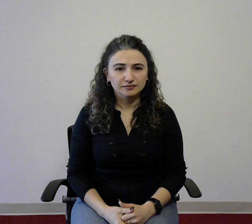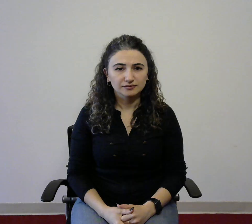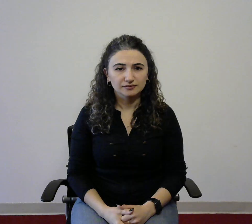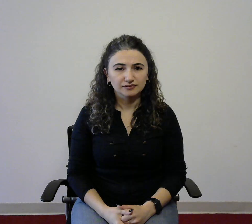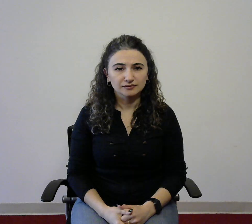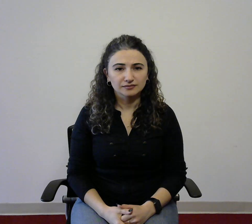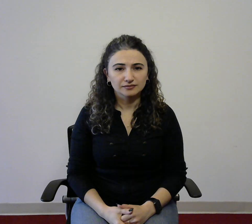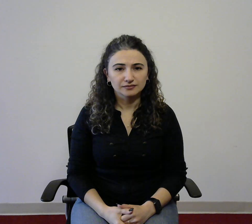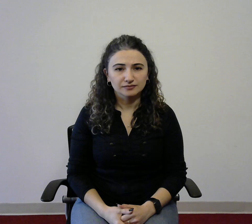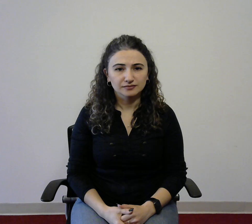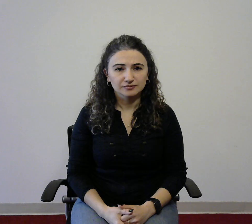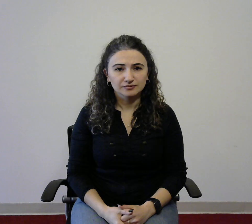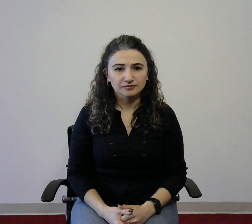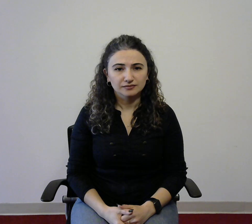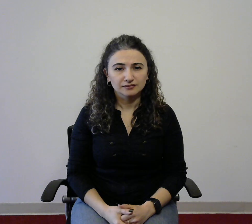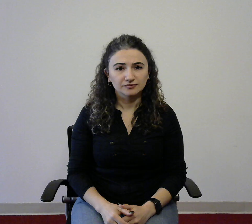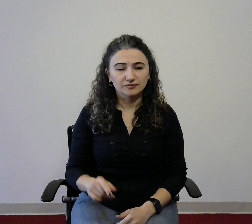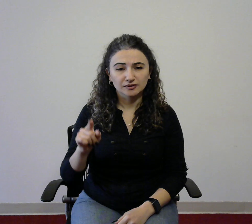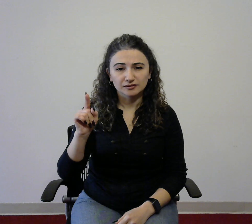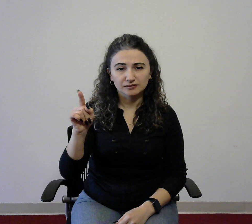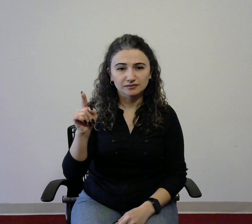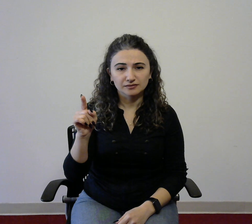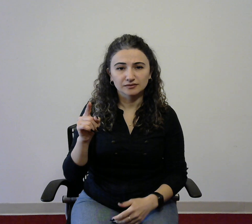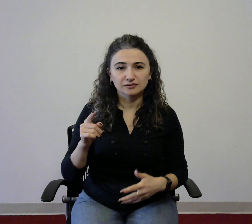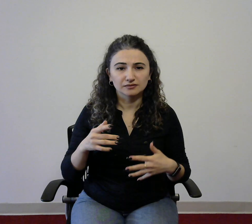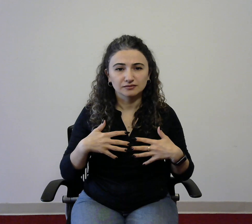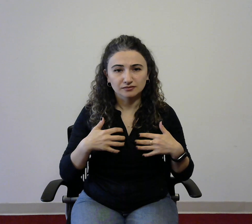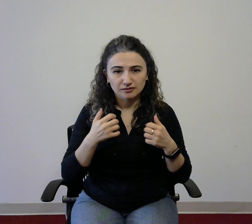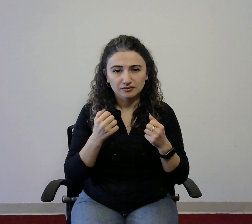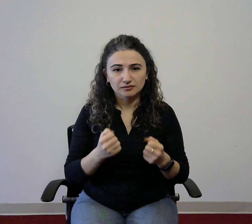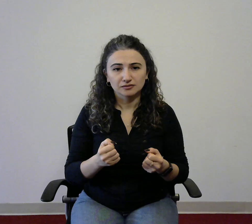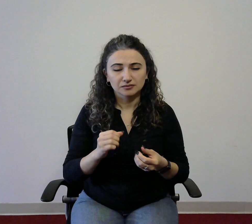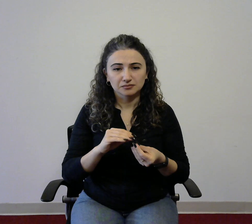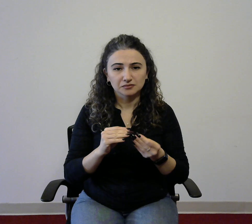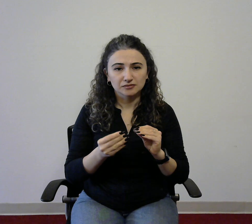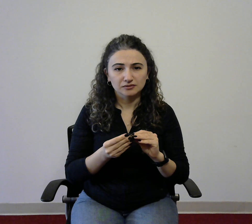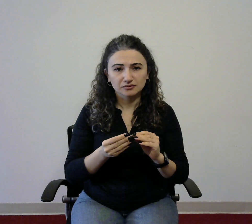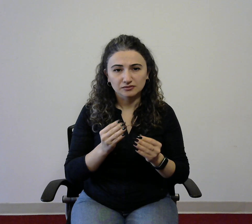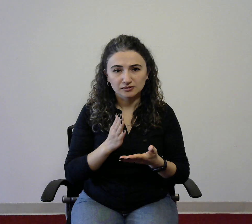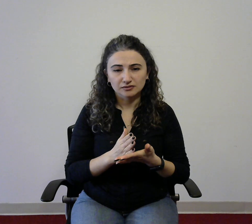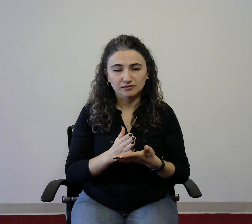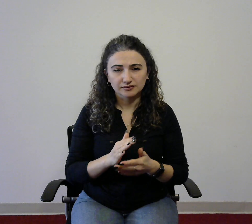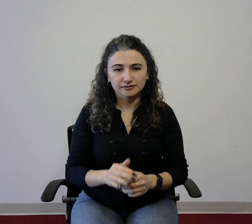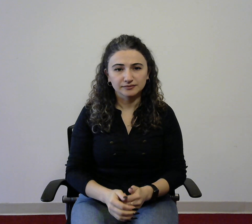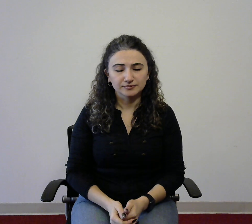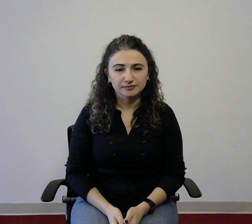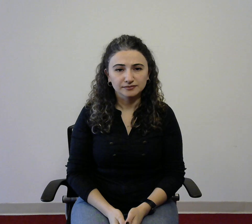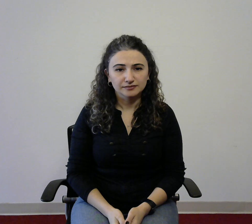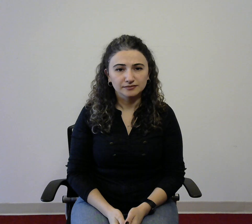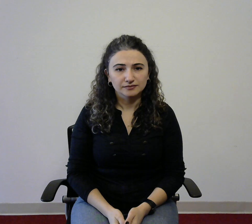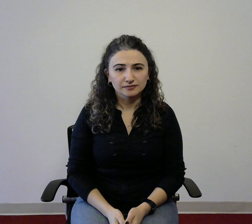Onun sağlamlıq problemi var